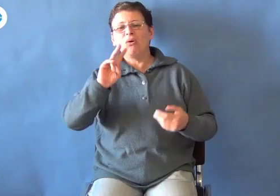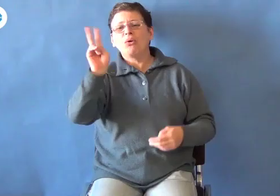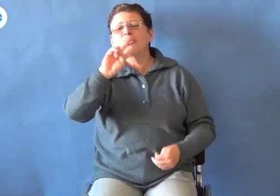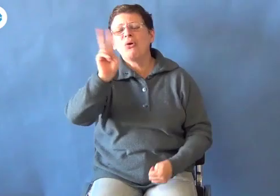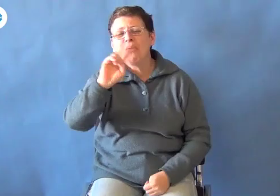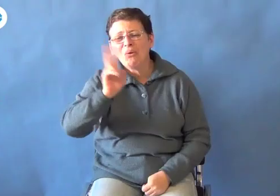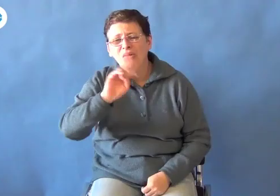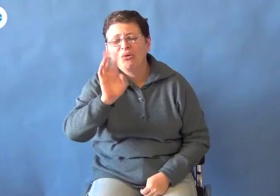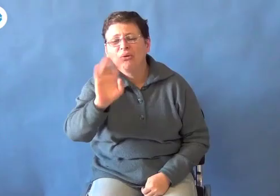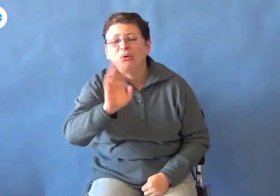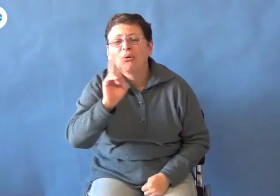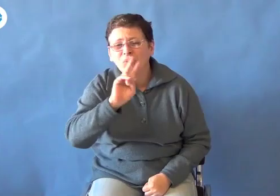Ktoś...